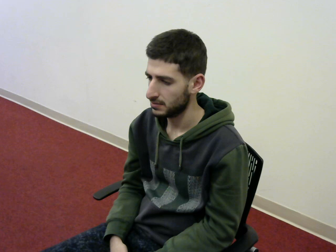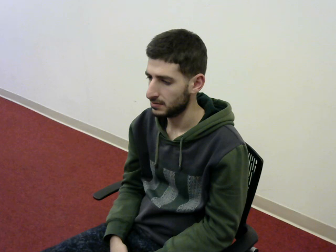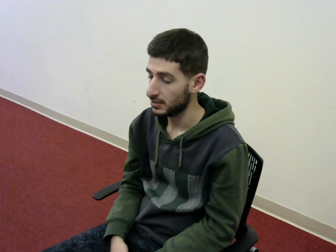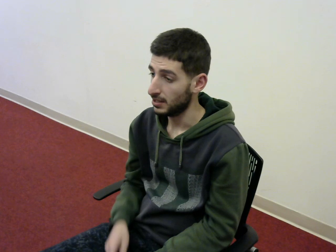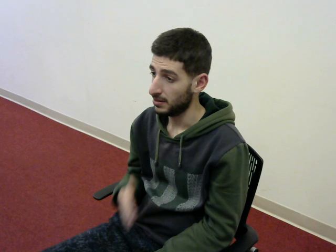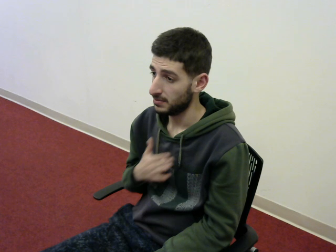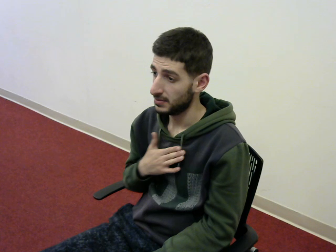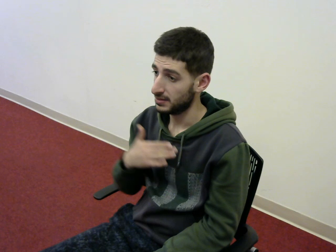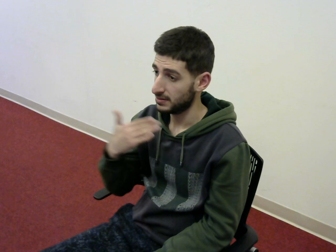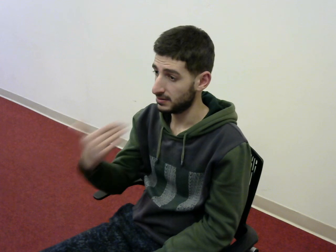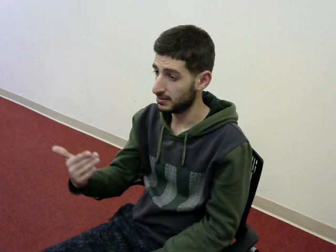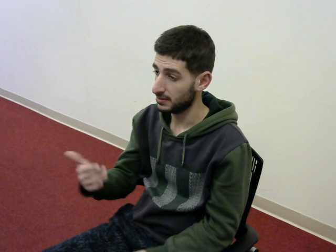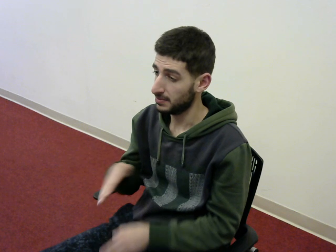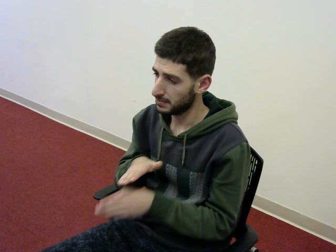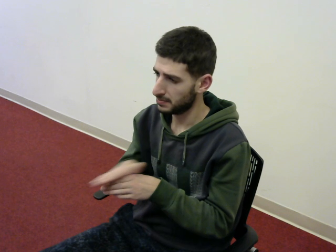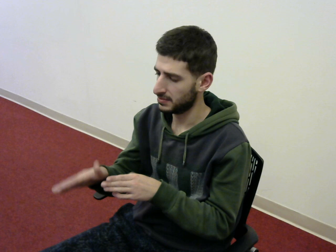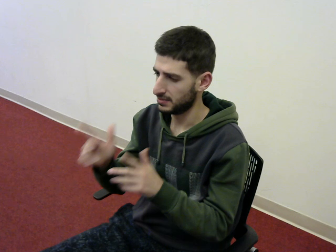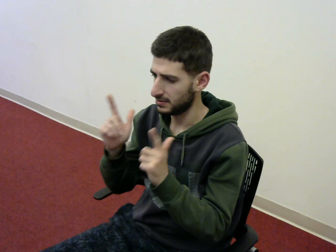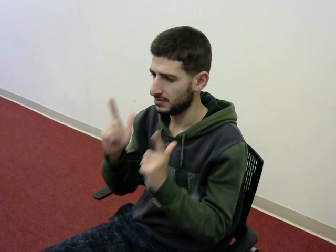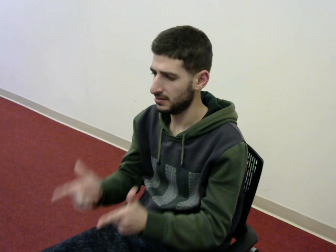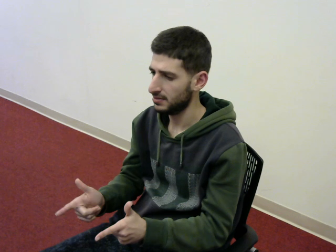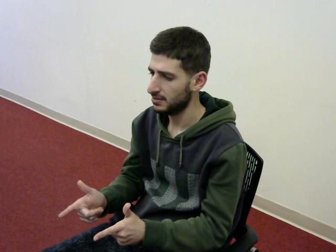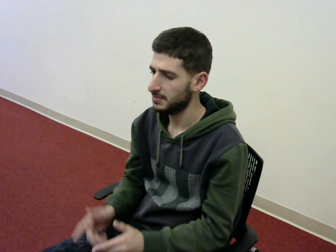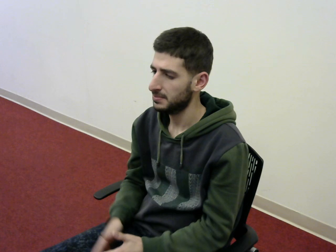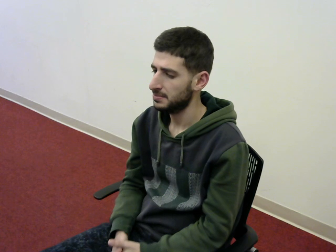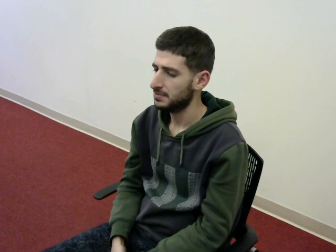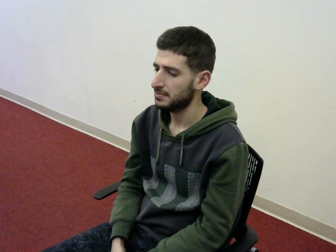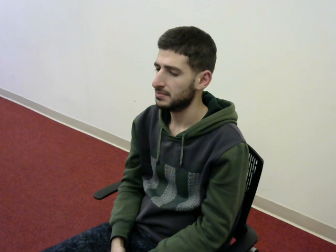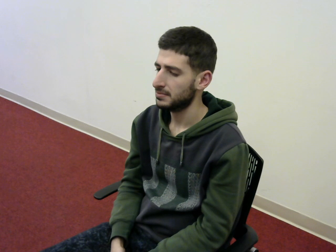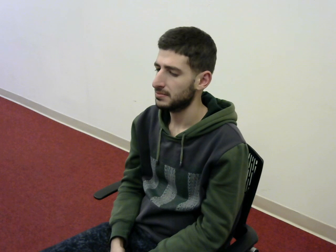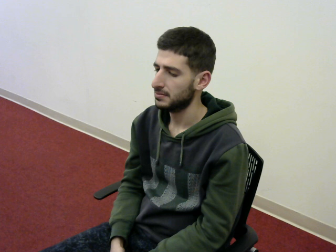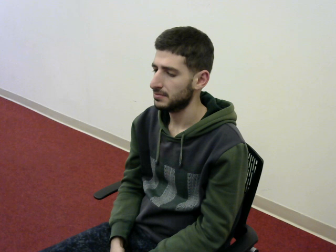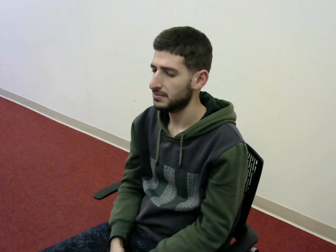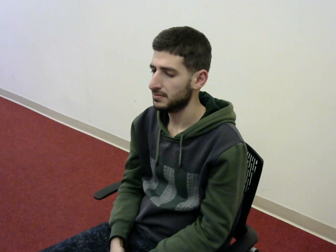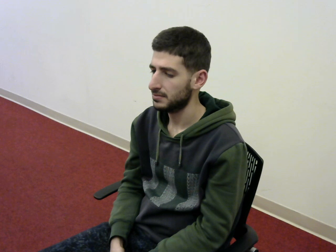Mən sizinlə tamamilə razıyam